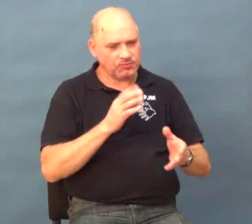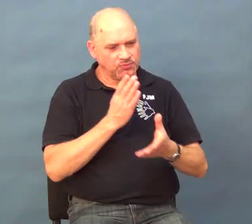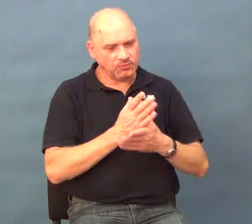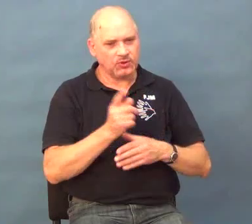Już.